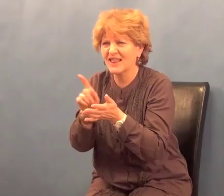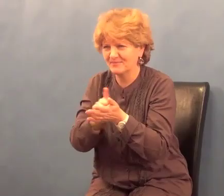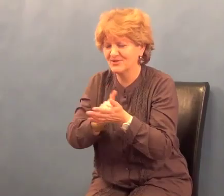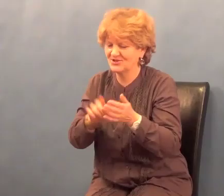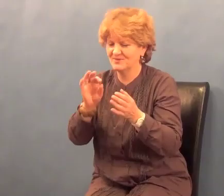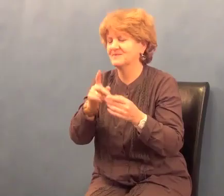Tak, to myszka.